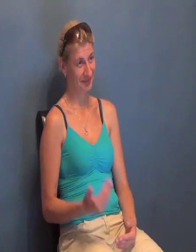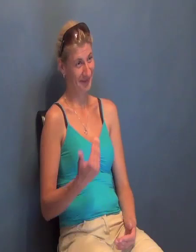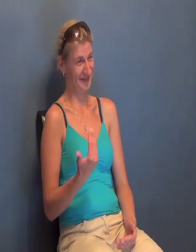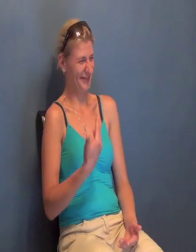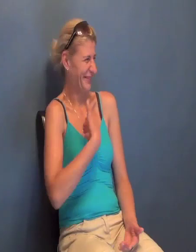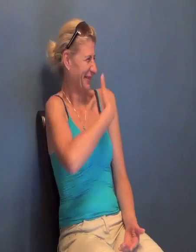Może.